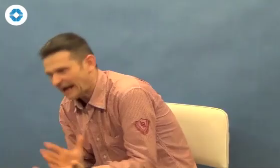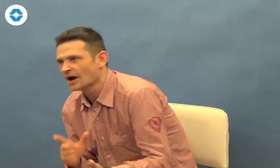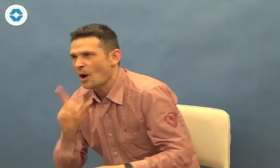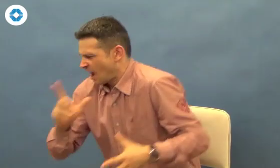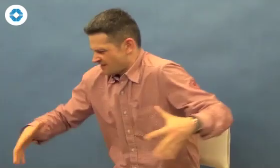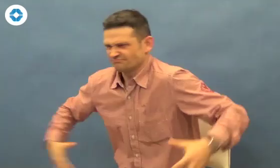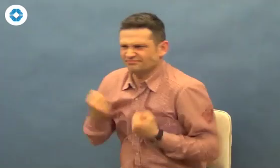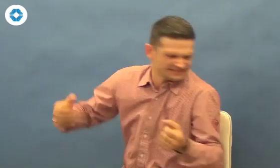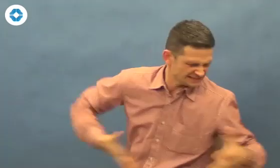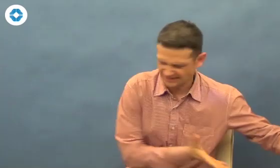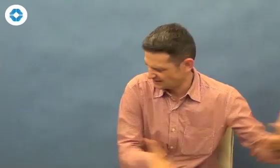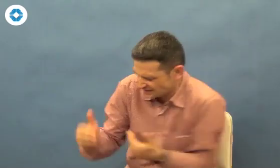Chłopiec przestraszony szybko zbiega na dół.